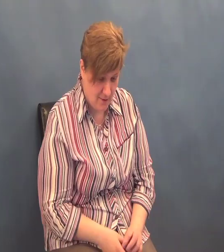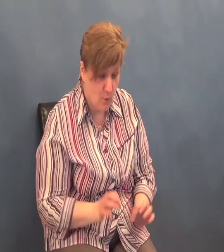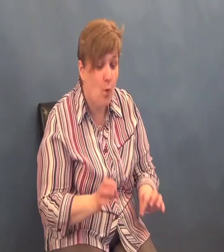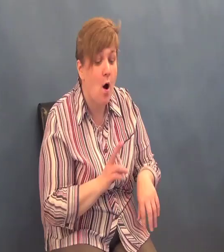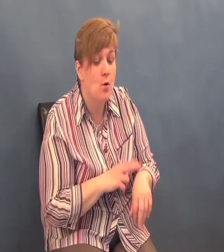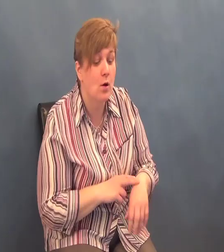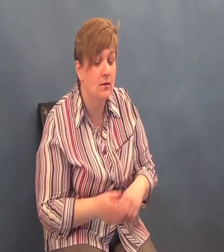Która godzina jest teraz?